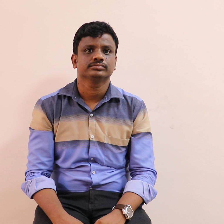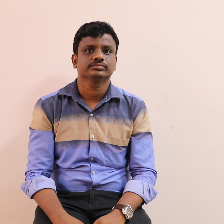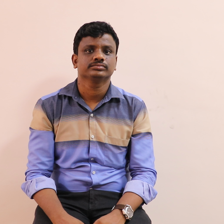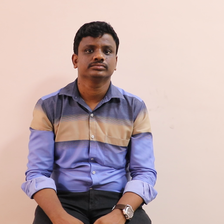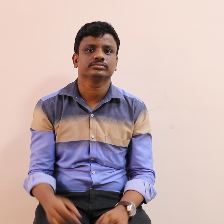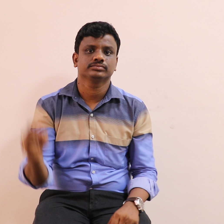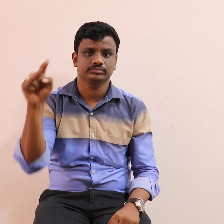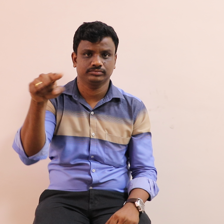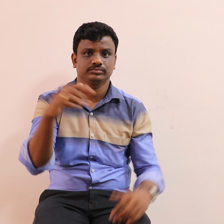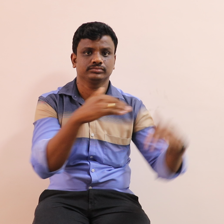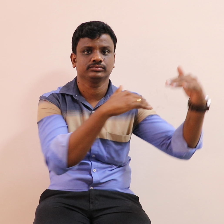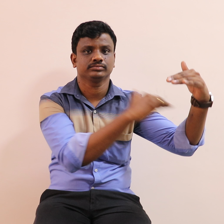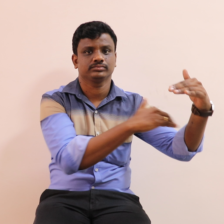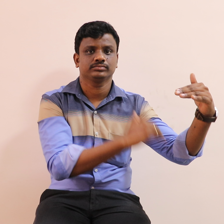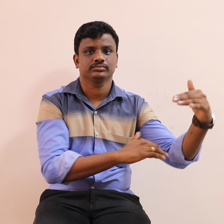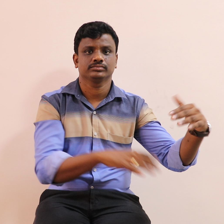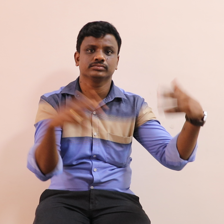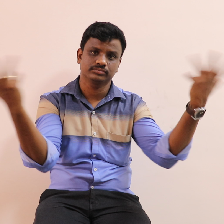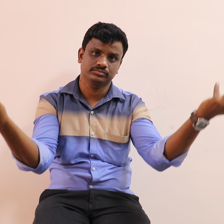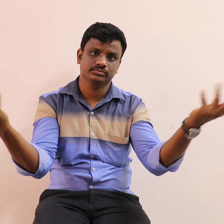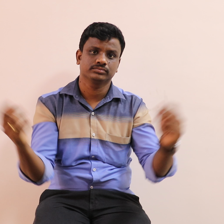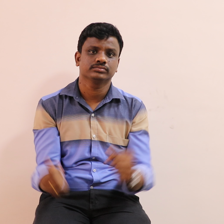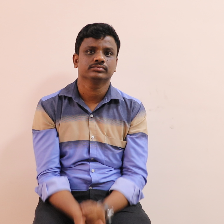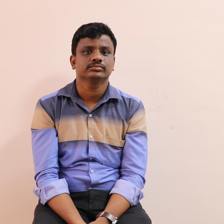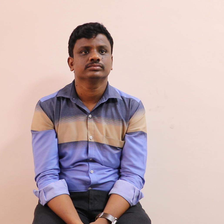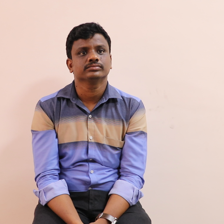are you hiding something